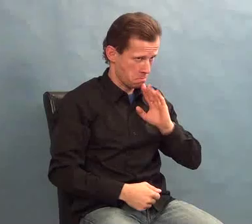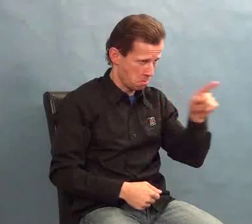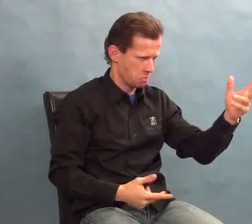Nic.